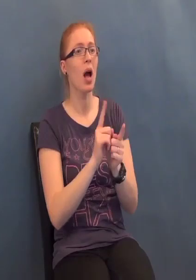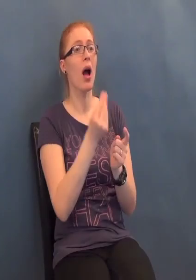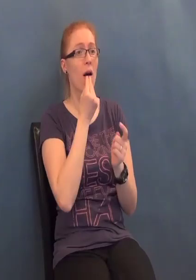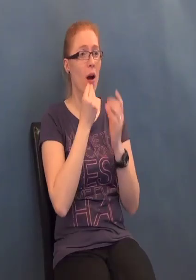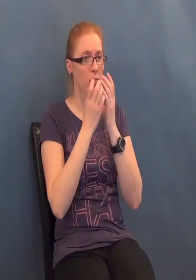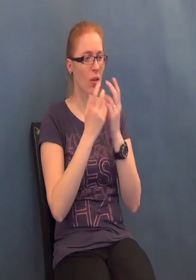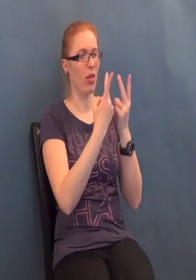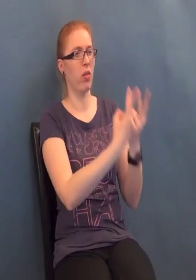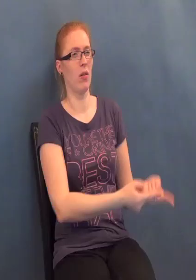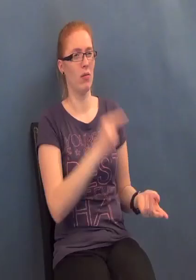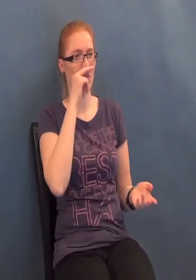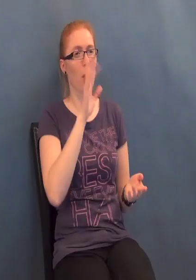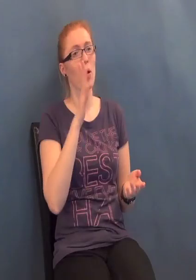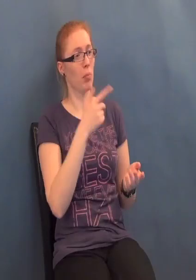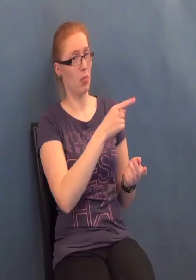I też resztki jedzenia leżą, pleśnieją.